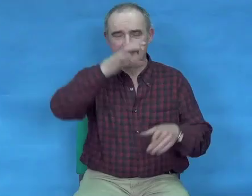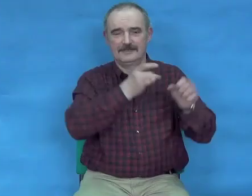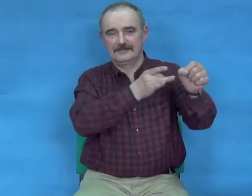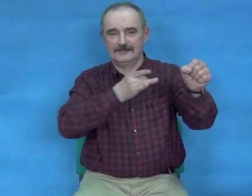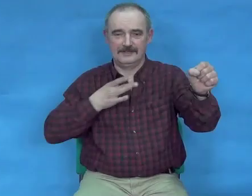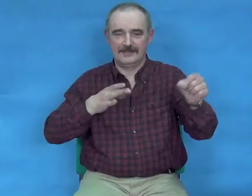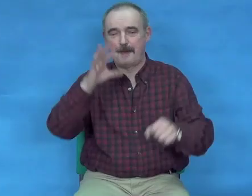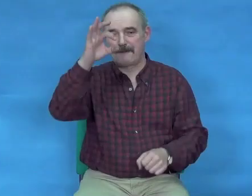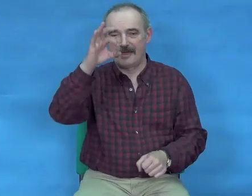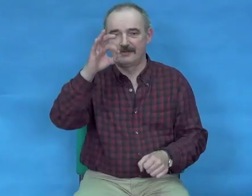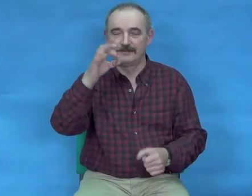Mały strzela do jabłka na głowie.